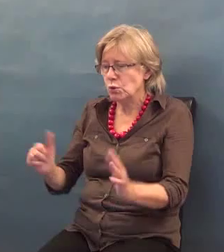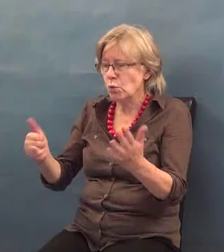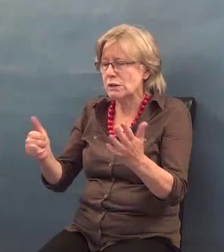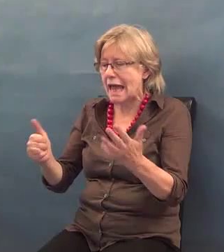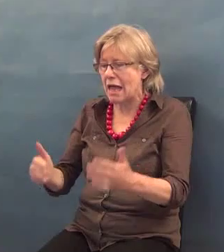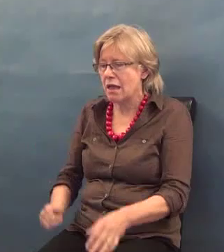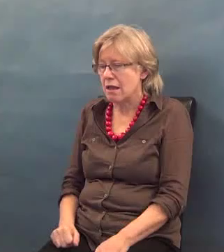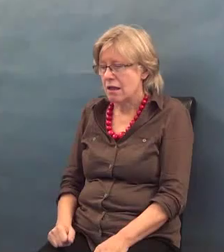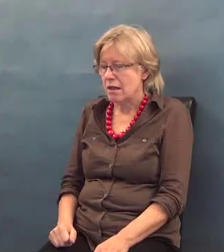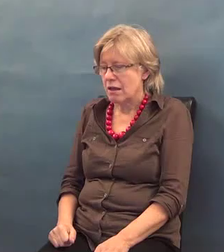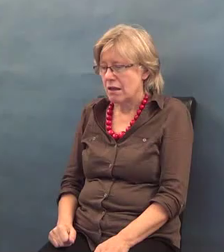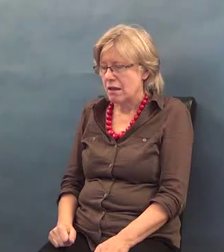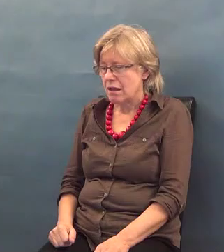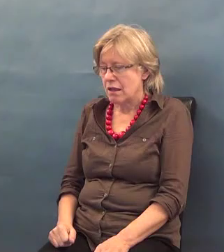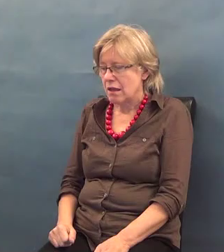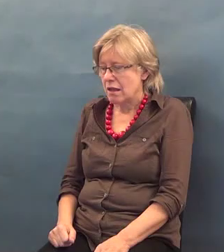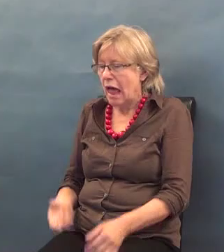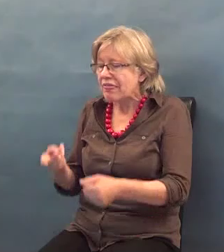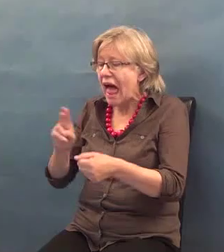Szóstego.